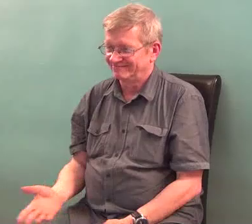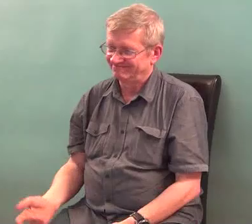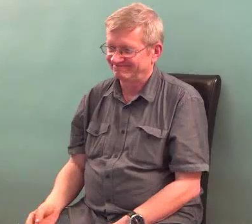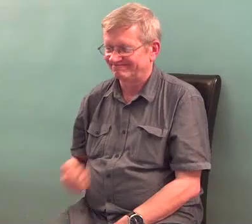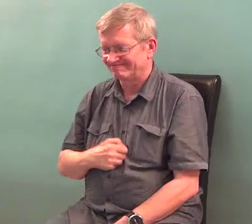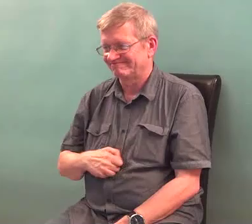Smutno mi.